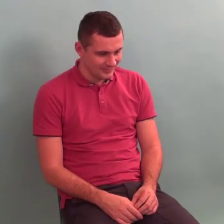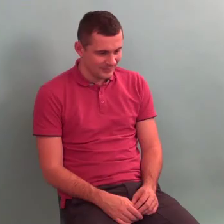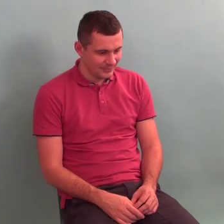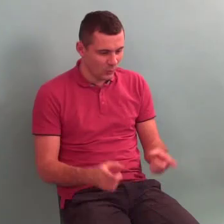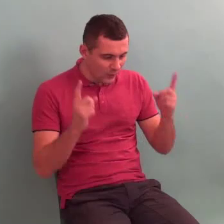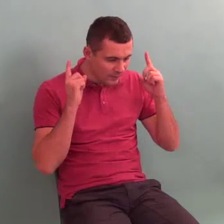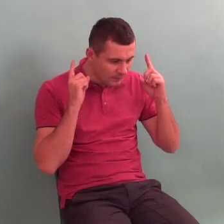Uwaga!